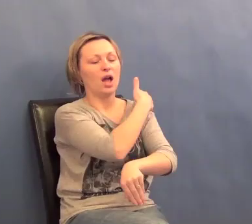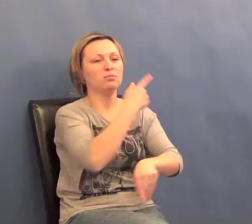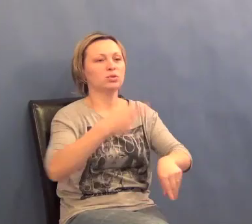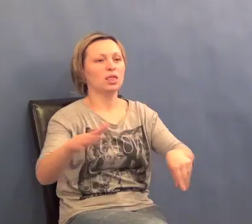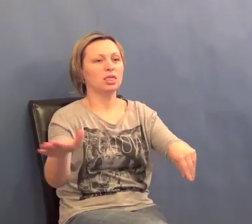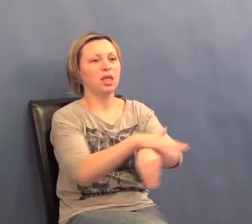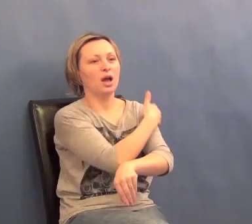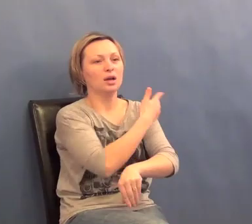Musi być nago.